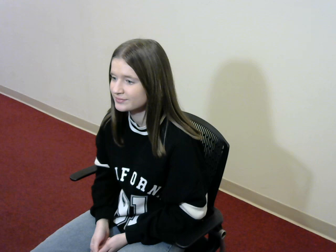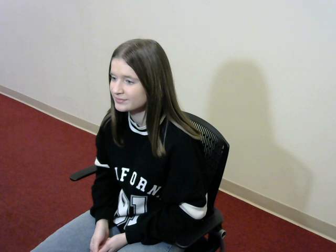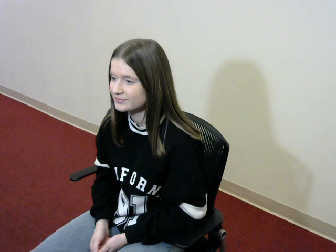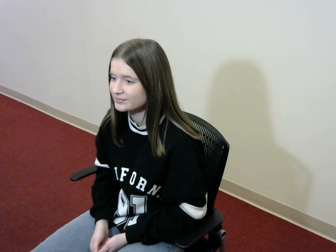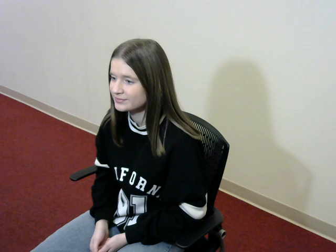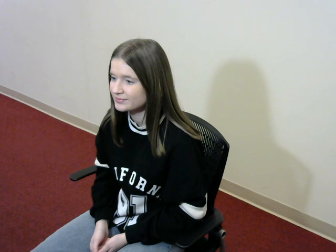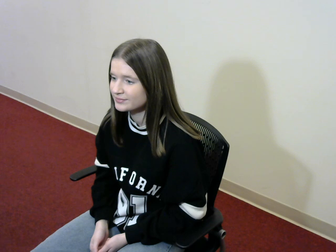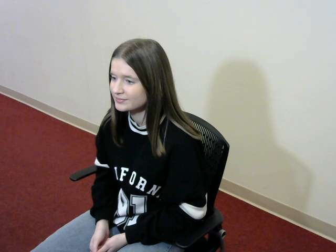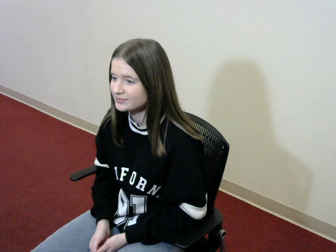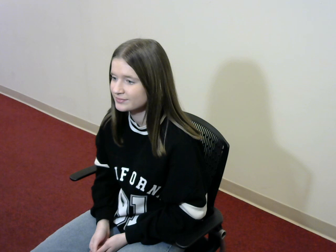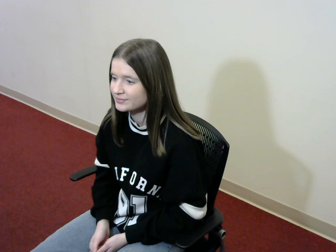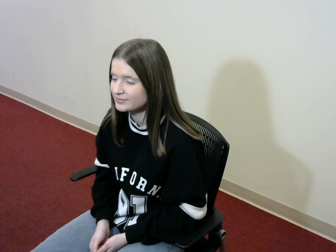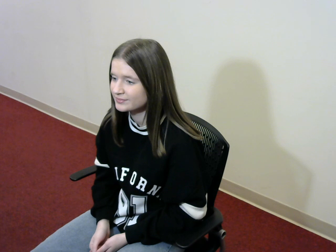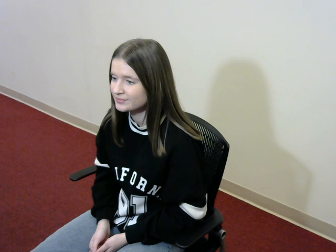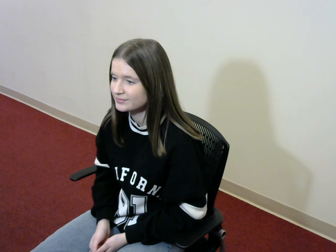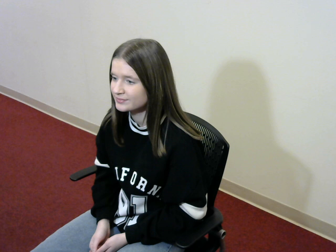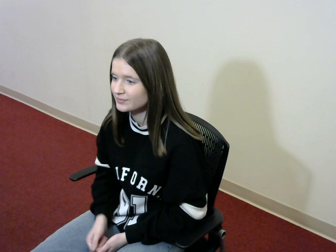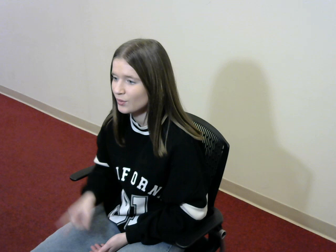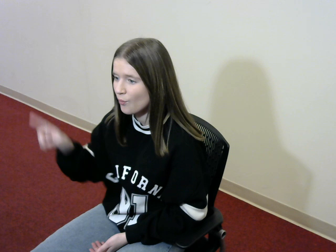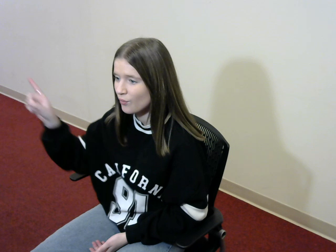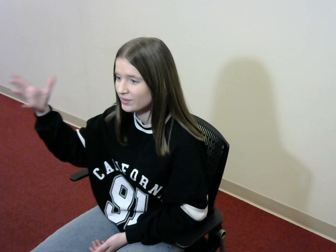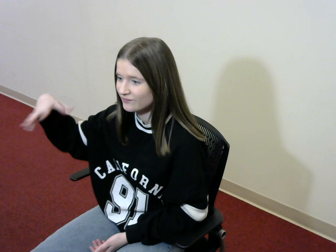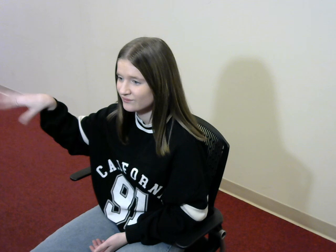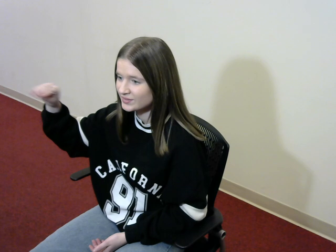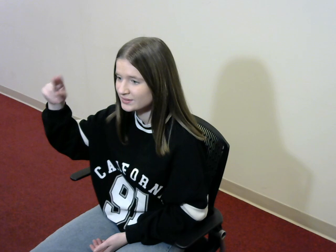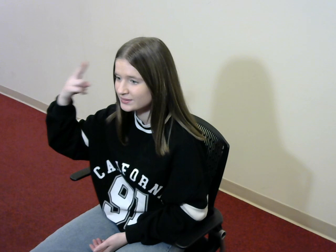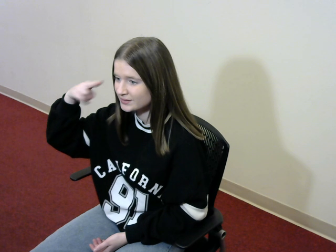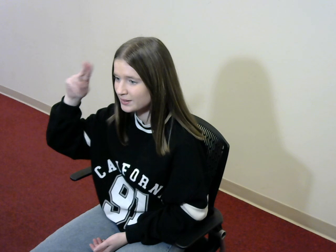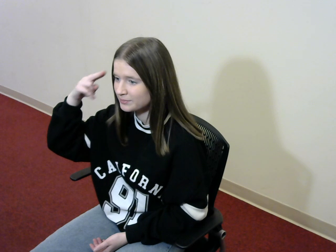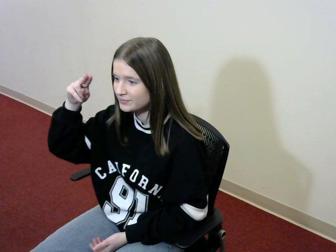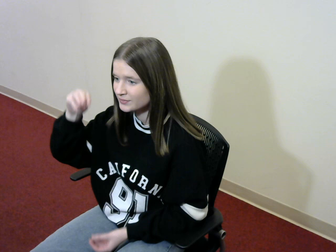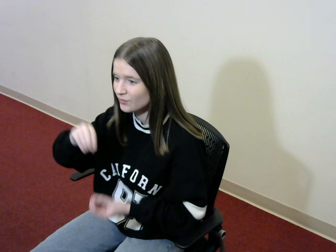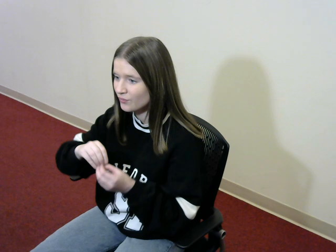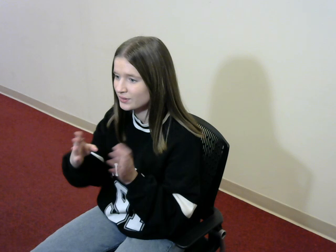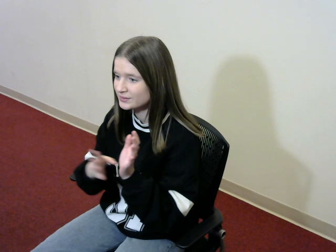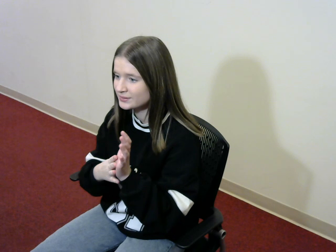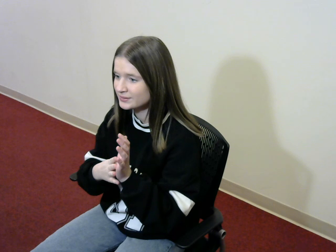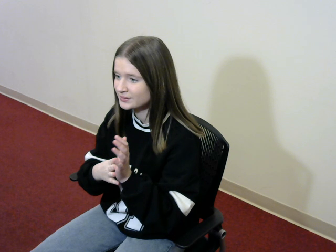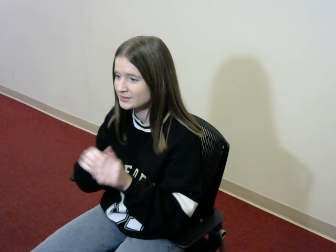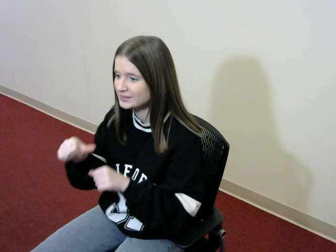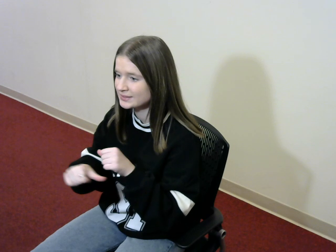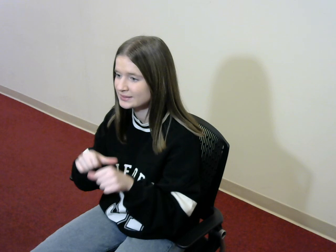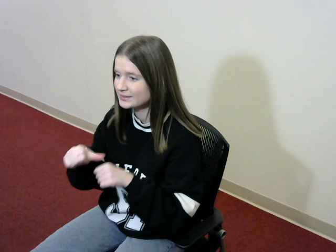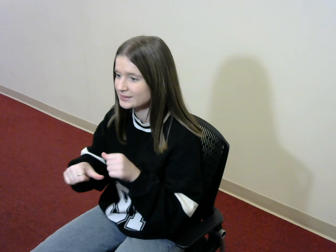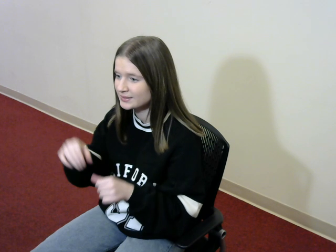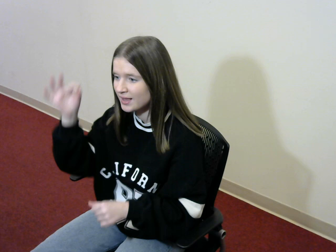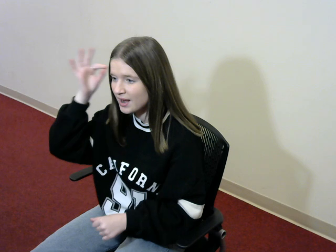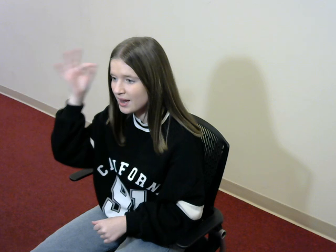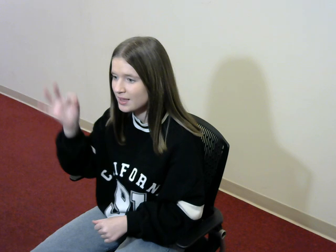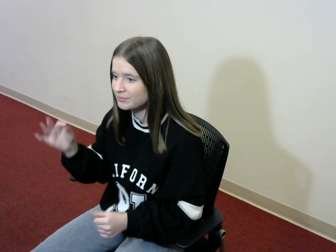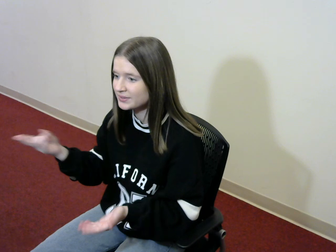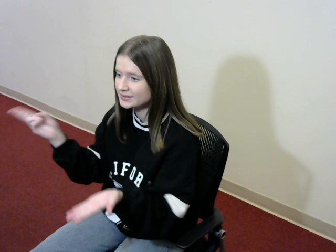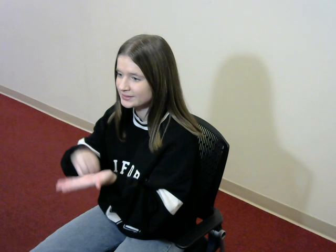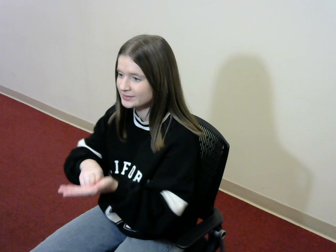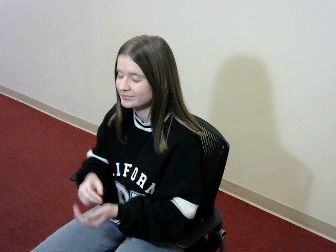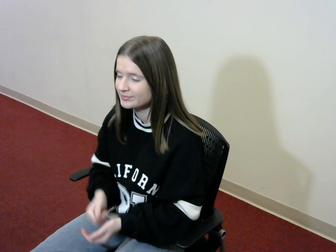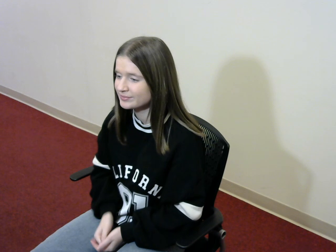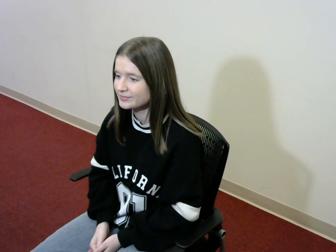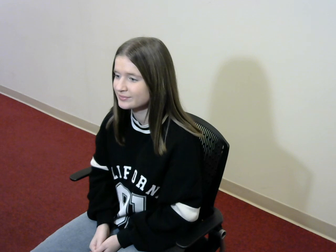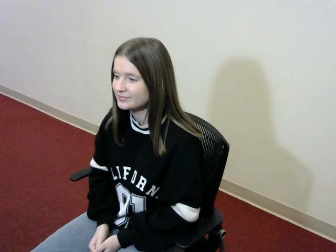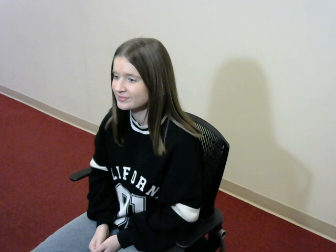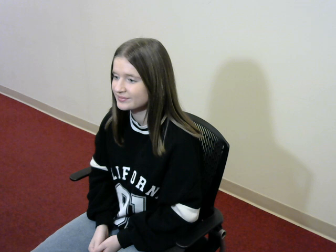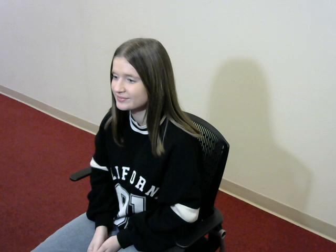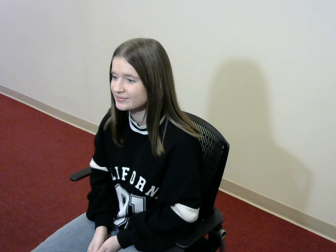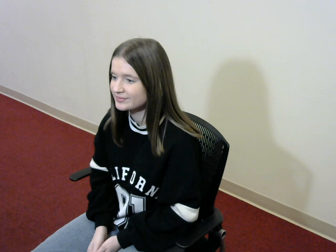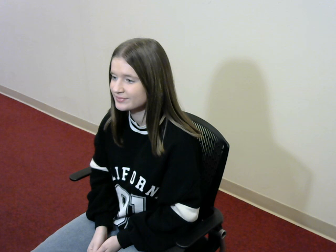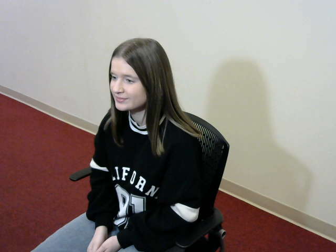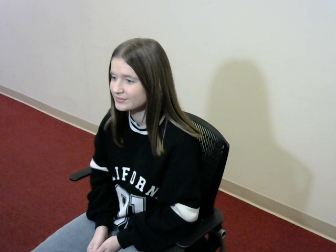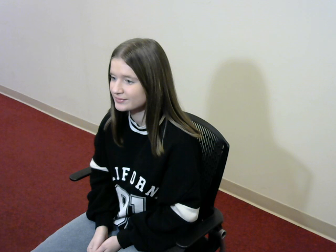Onların əmisi 2019-cu ildə Almaniyaya köçüb